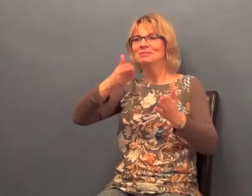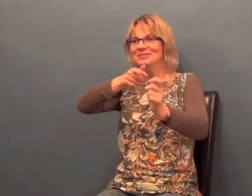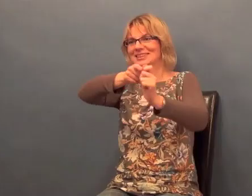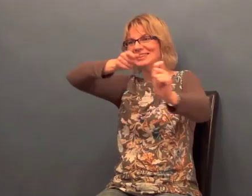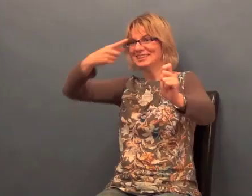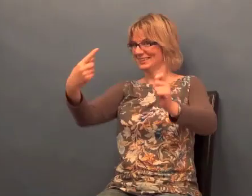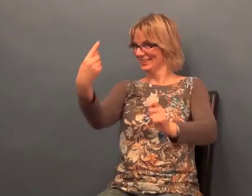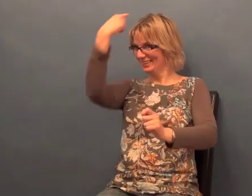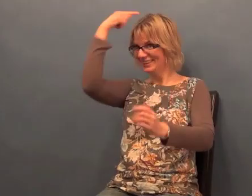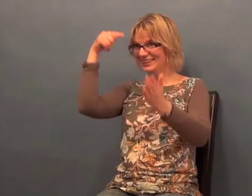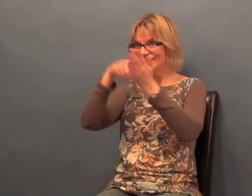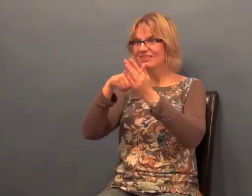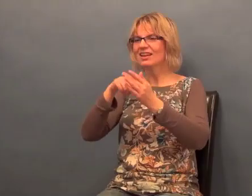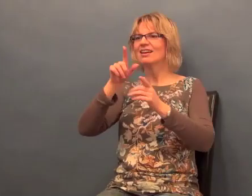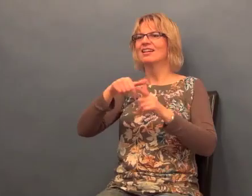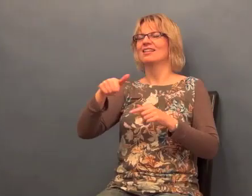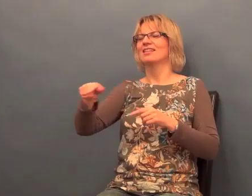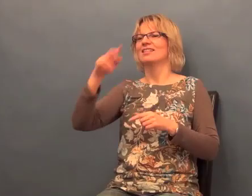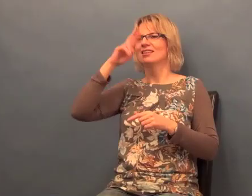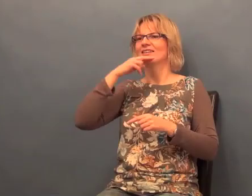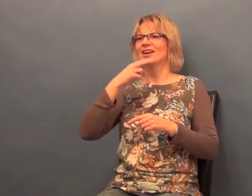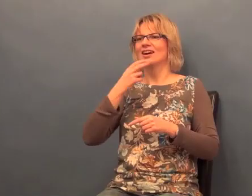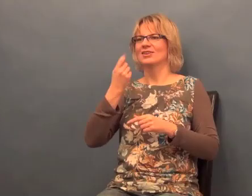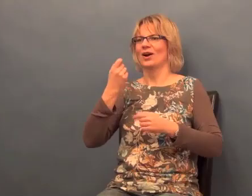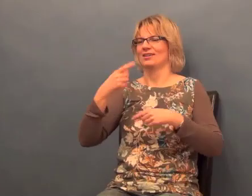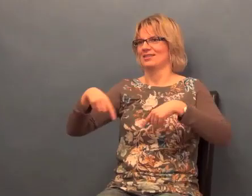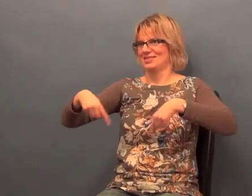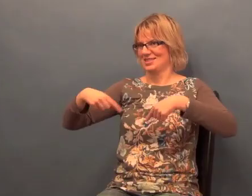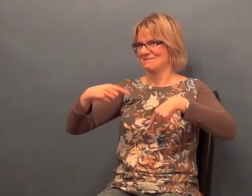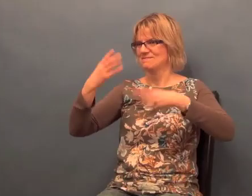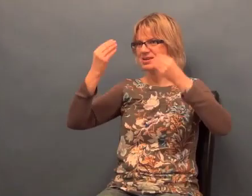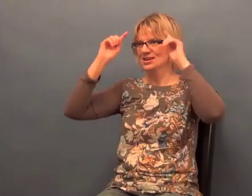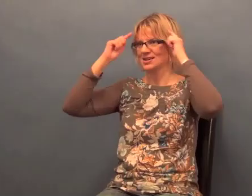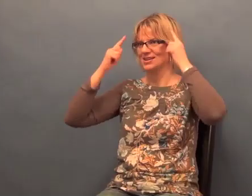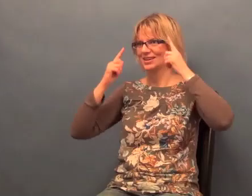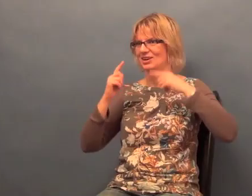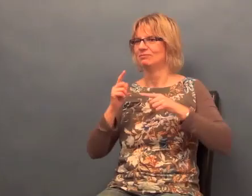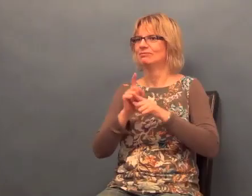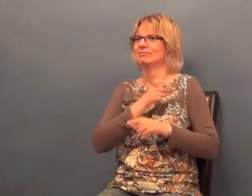Chłopiec był gotowy do strzału, ale tata aż się spocił ze strachu.